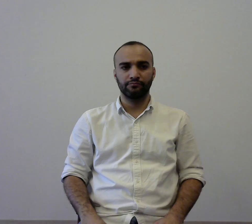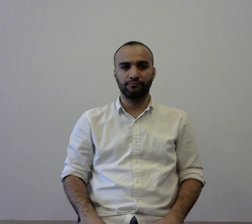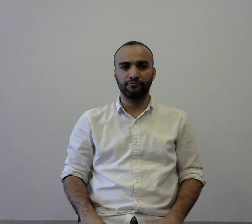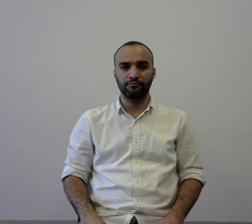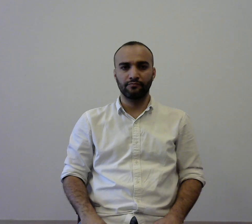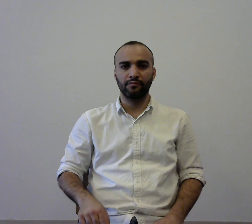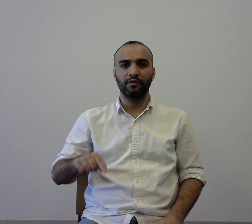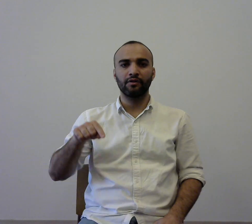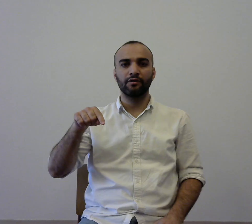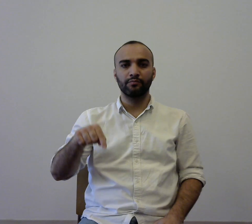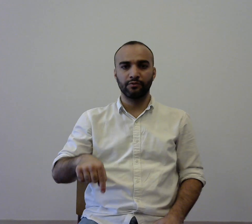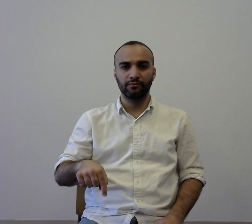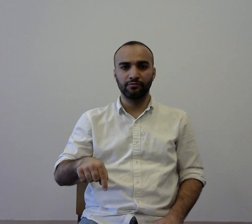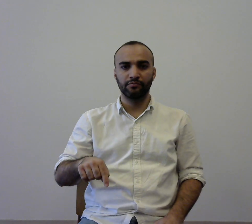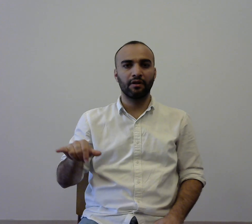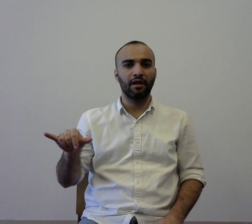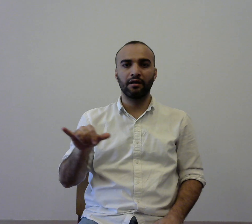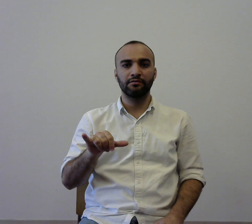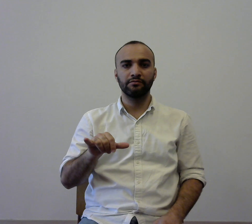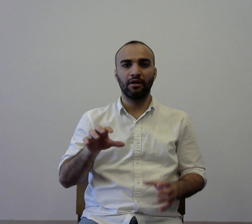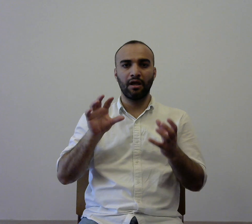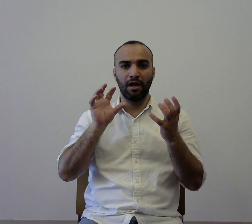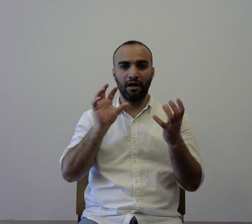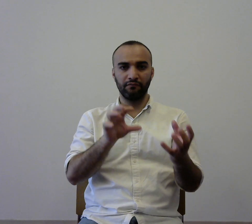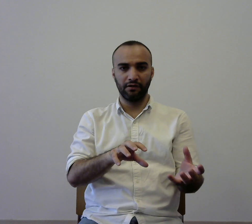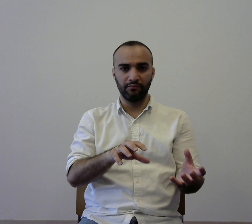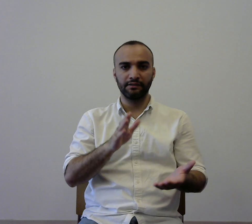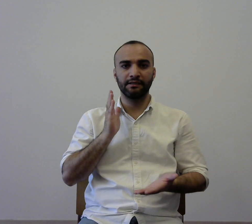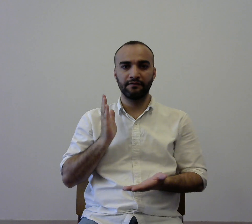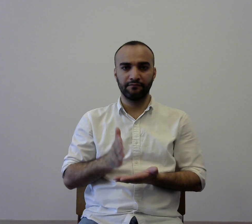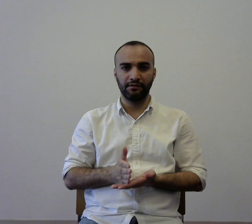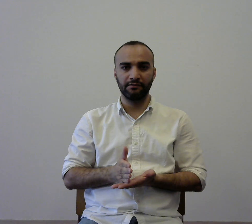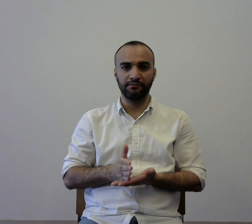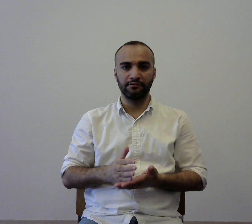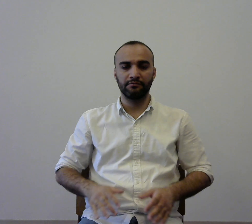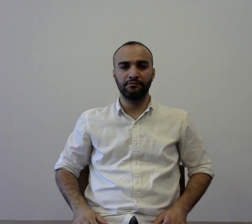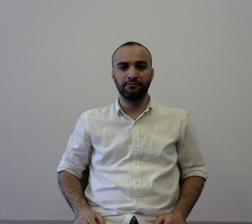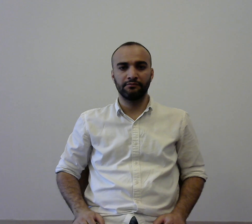Burda harda avtobus var?